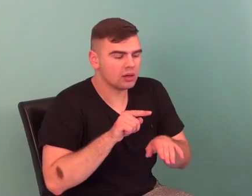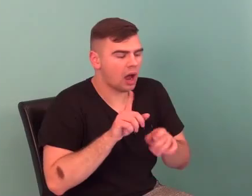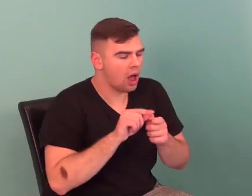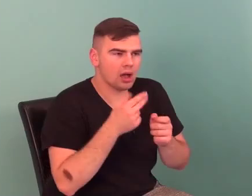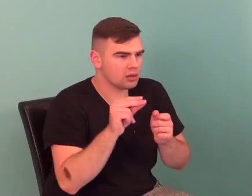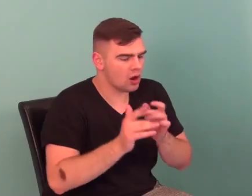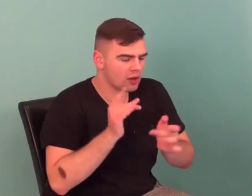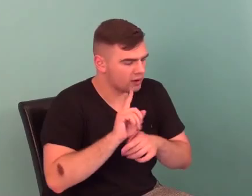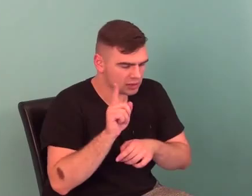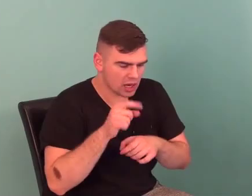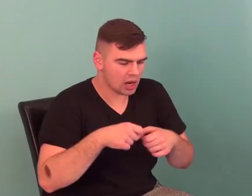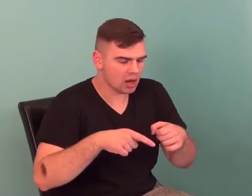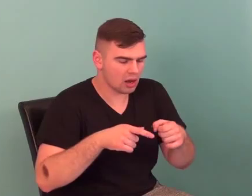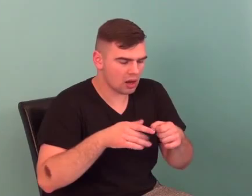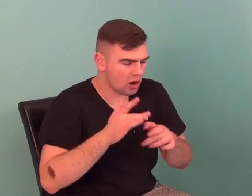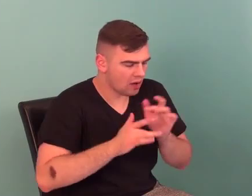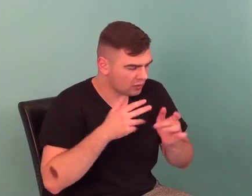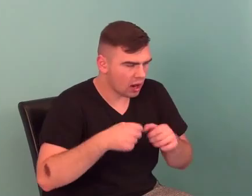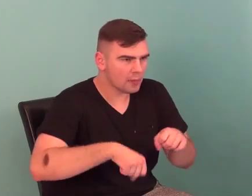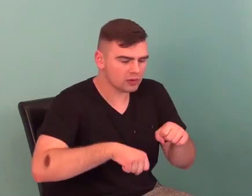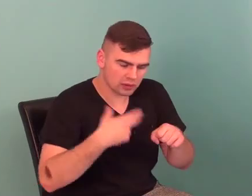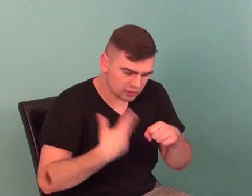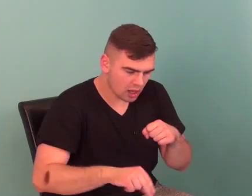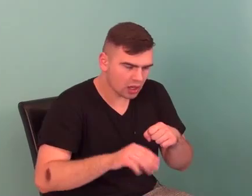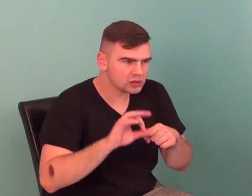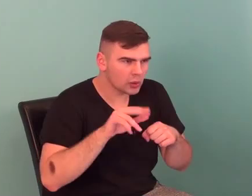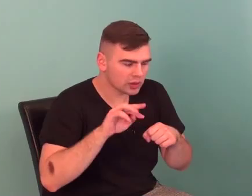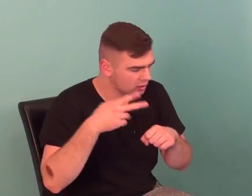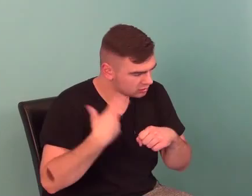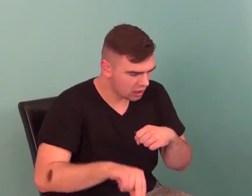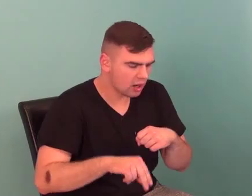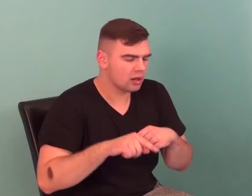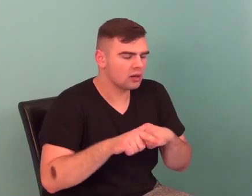Ale nie rower, nie... motorower - nie , skuter - nie...